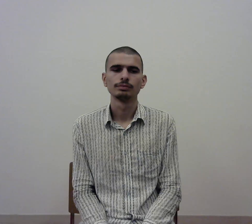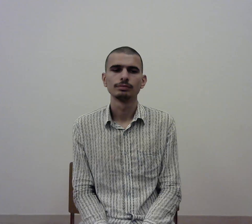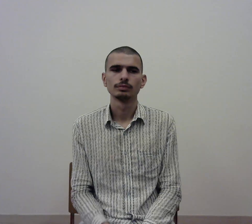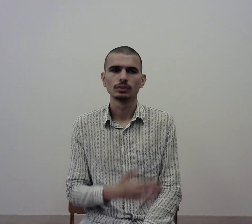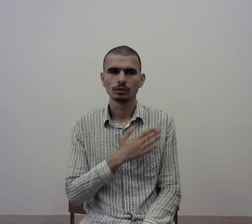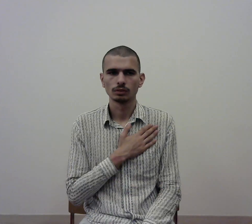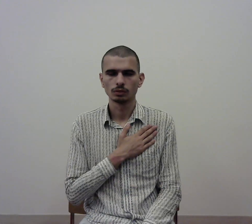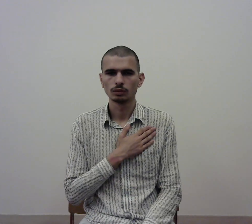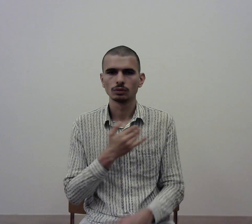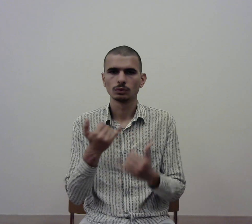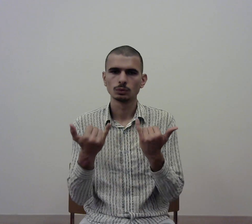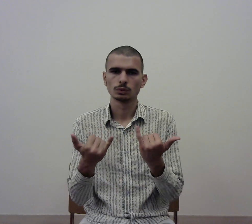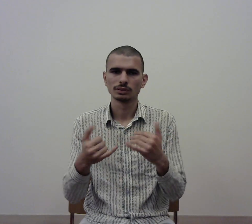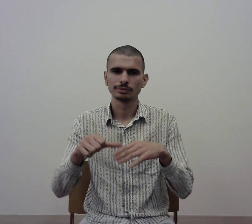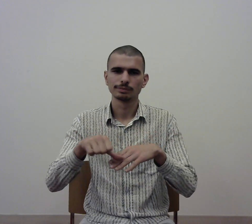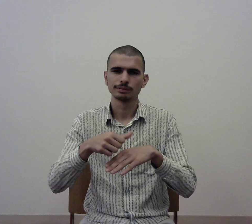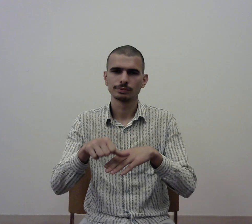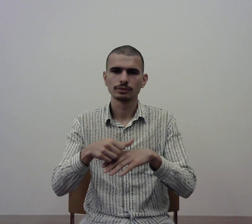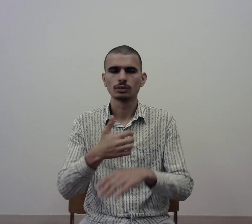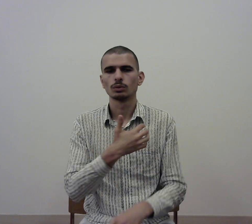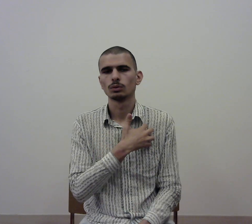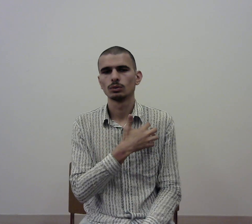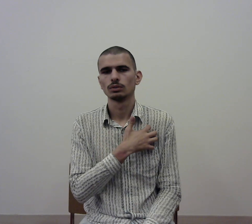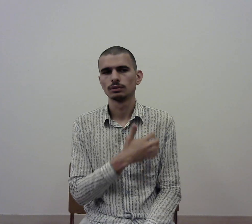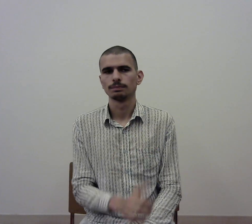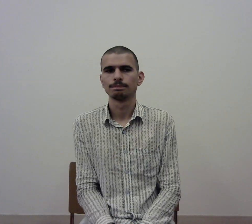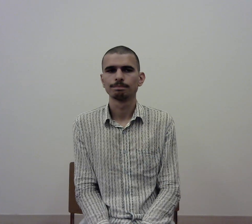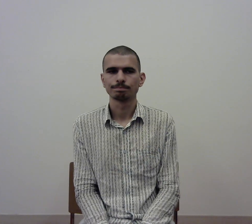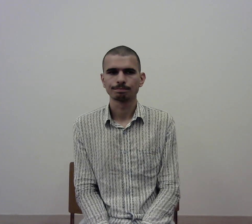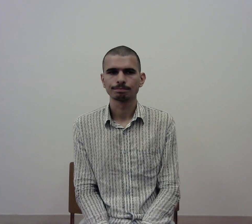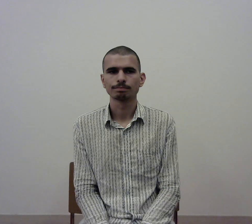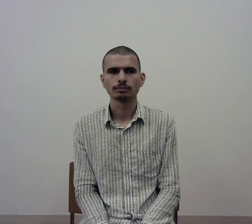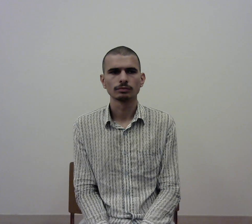Mən indi zərgər işləyirəm